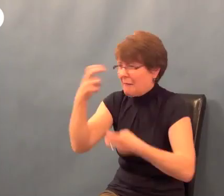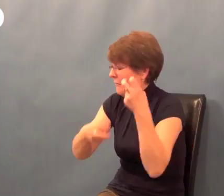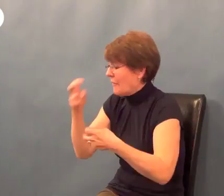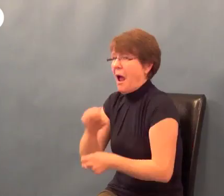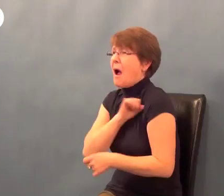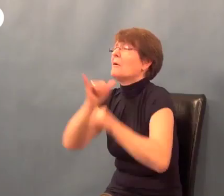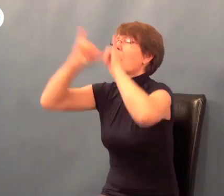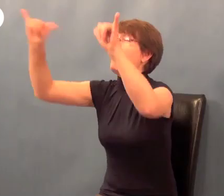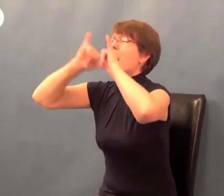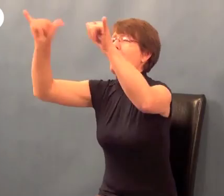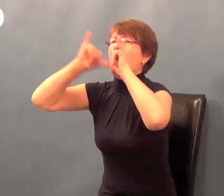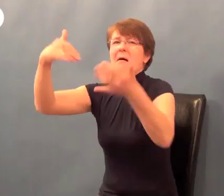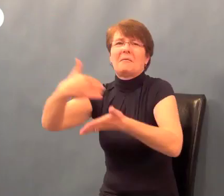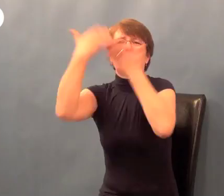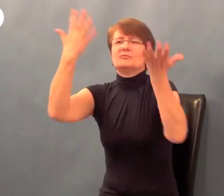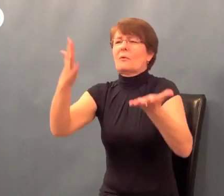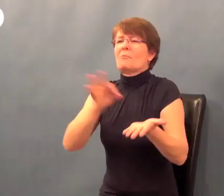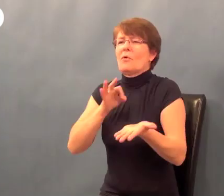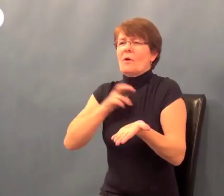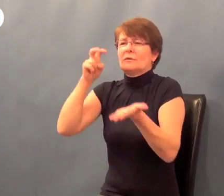Otworzył okno i zaczął krzyczeć: "Pomocy, gdzie moja żaba?"